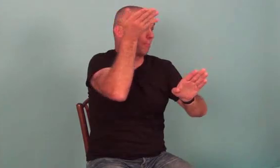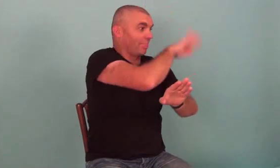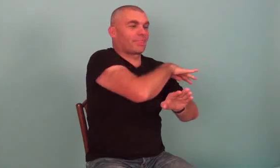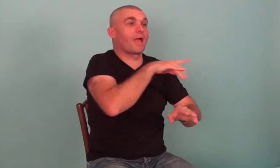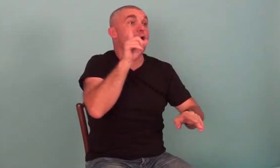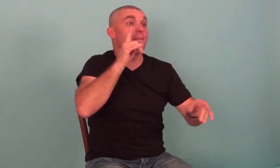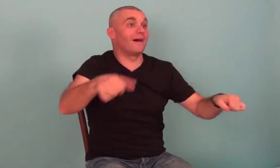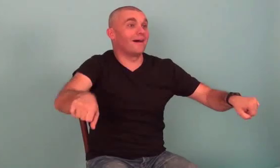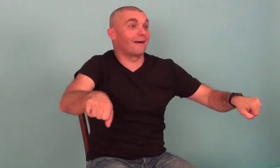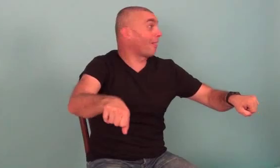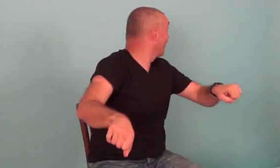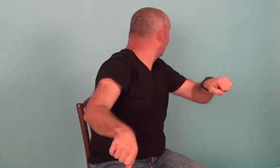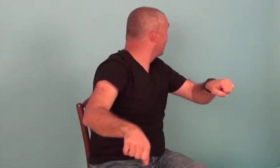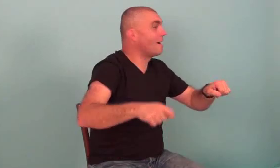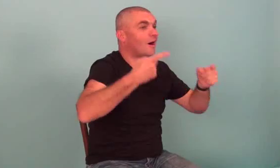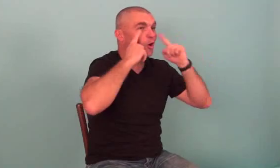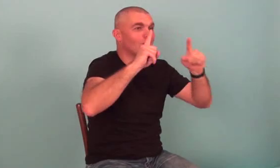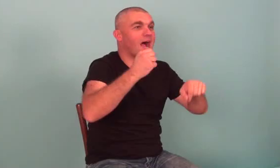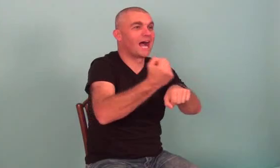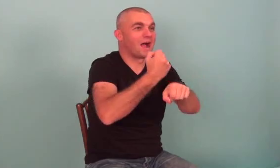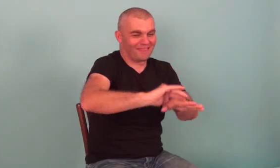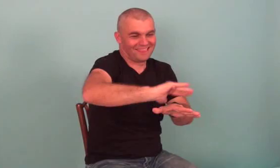Chłopiec jadąc odwrócił głowę i nie zauważył dużego kamienia.